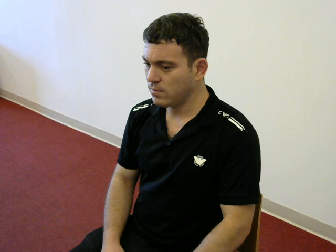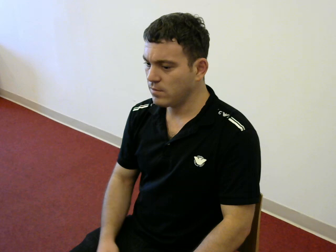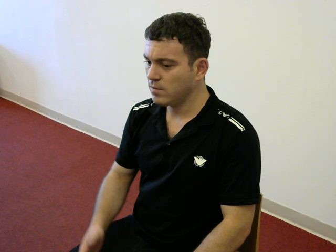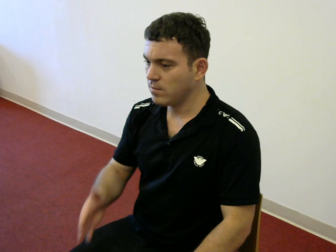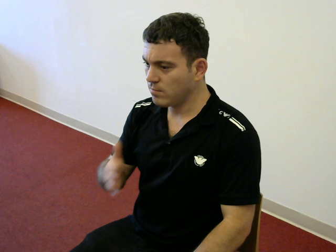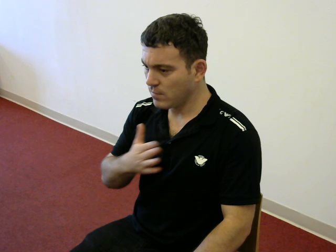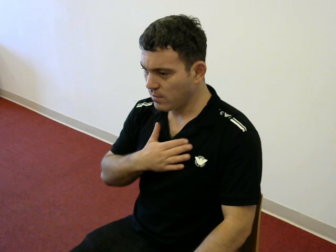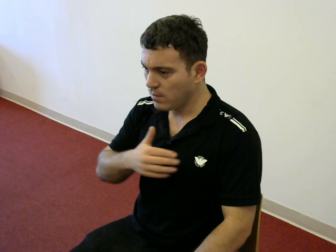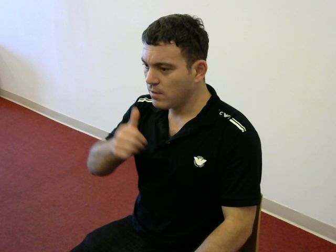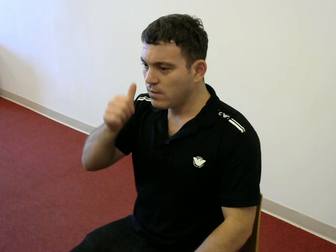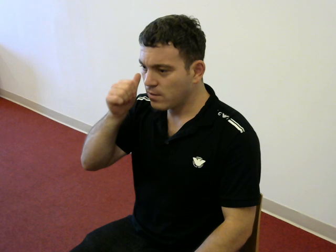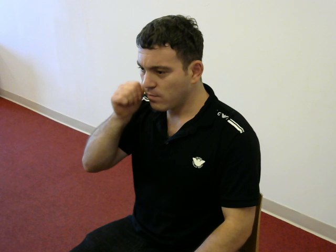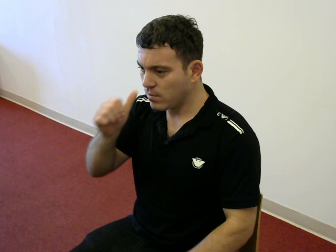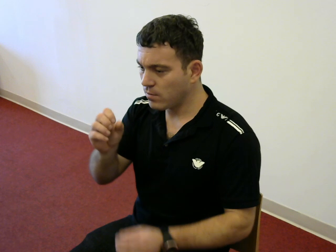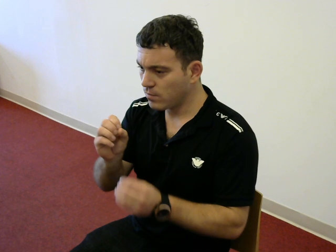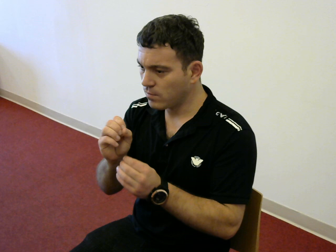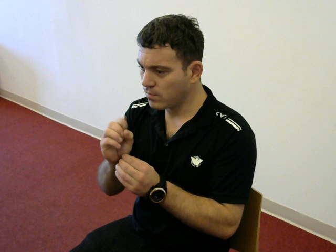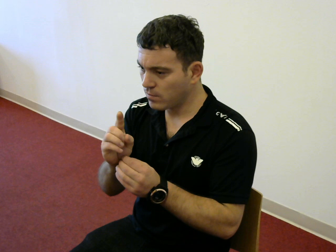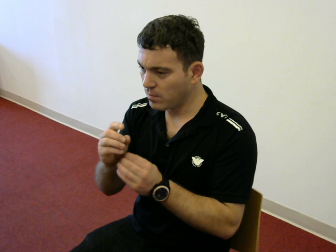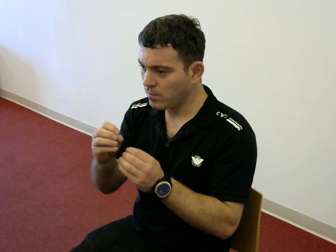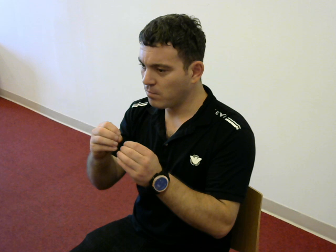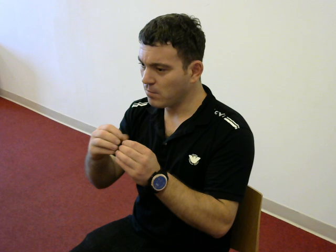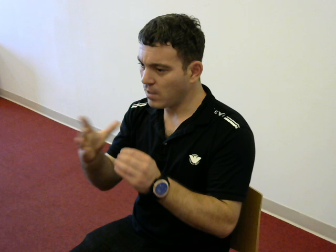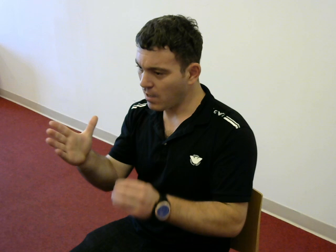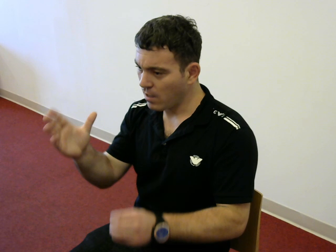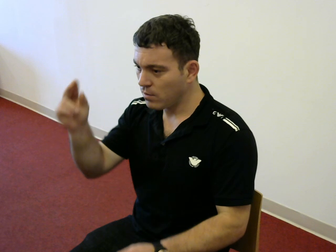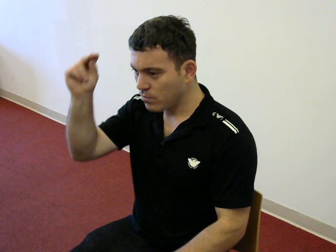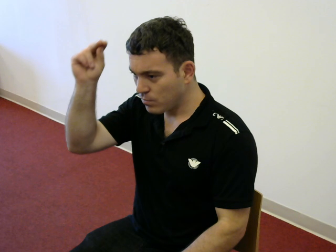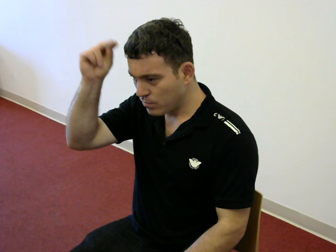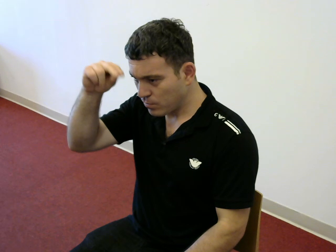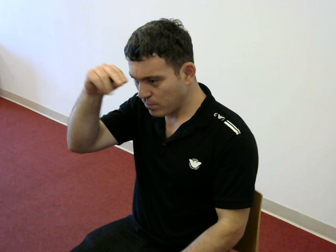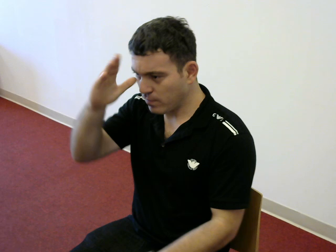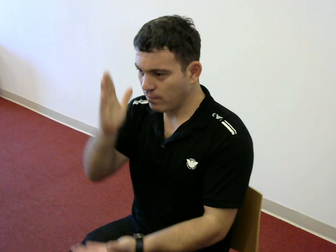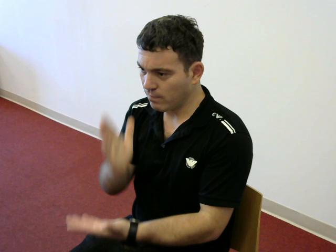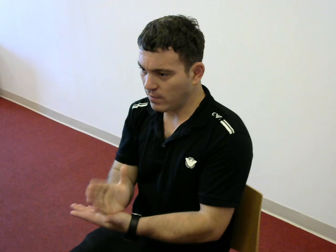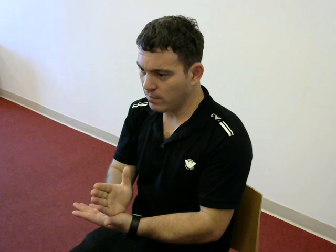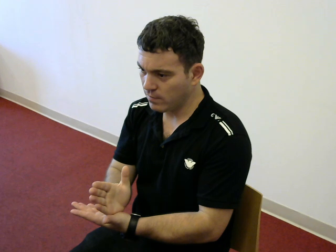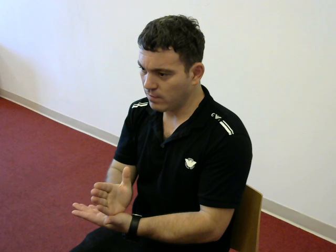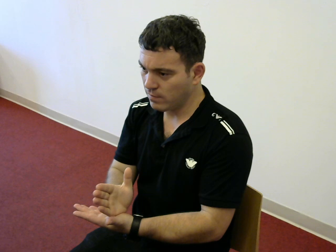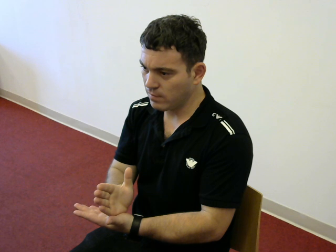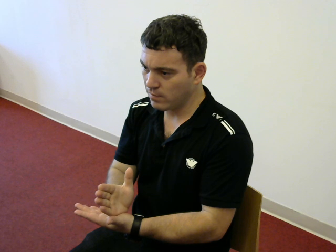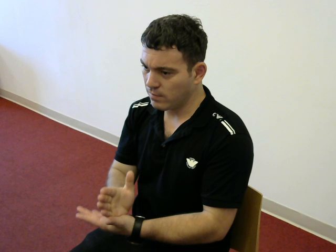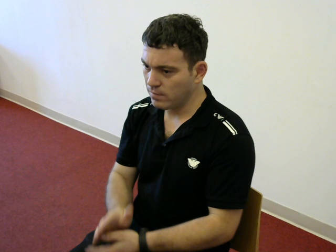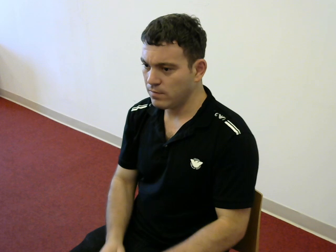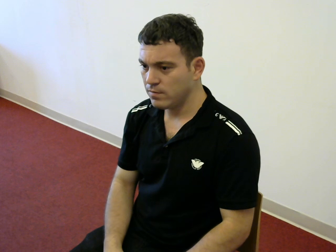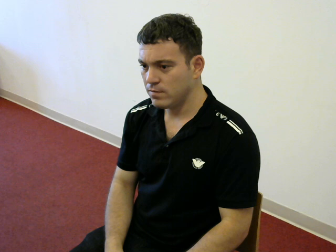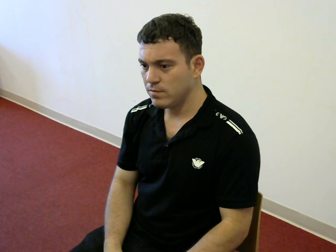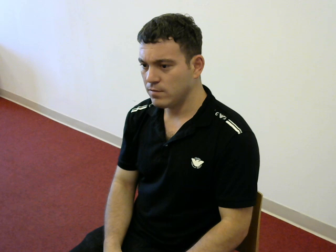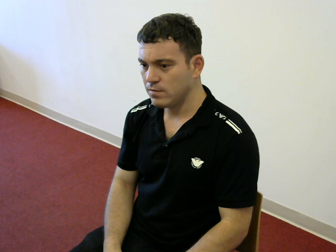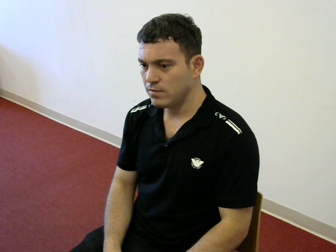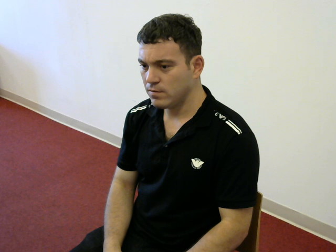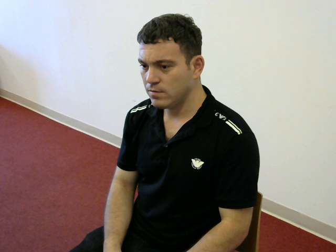Mənim sabah 11:15-də dərsim var